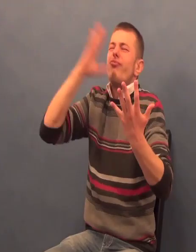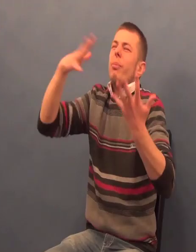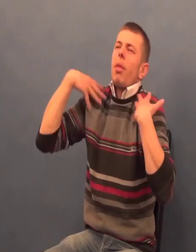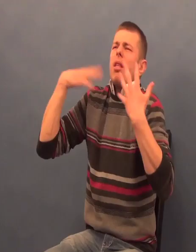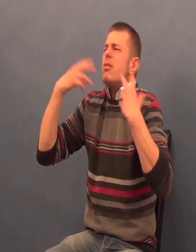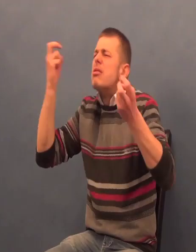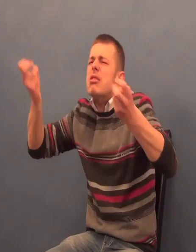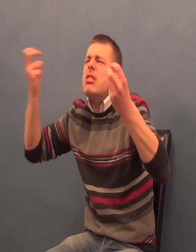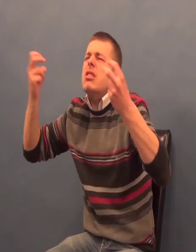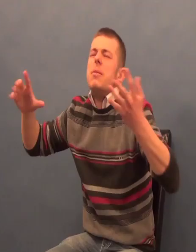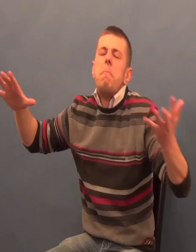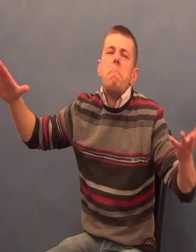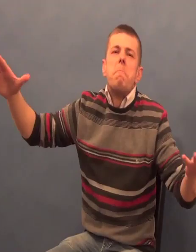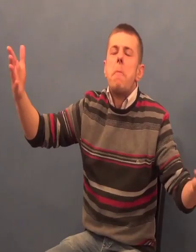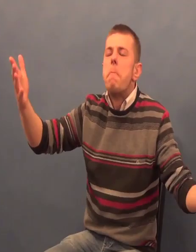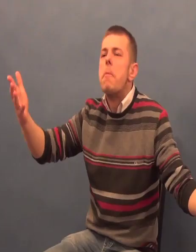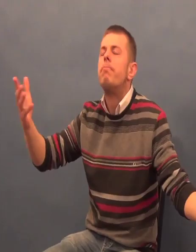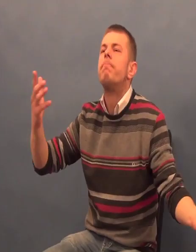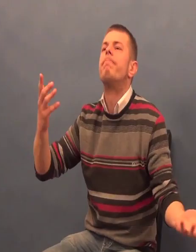Szukają wszędzie i nic nie ma.